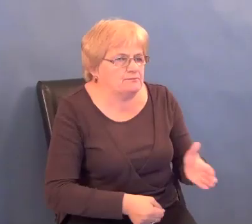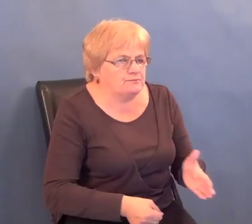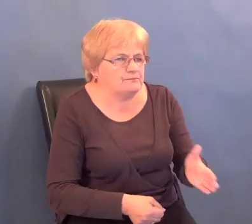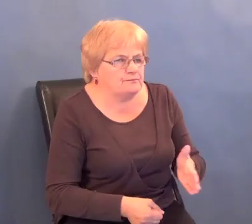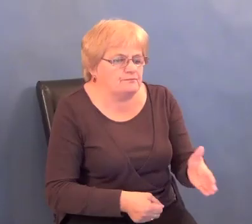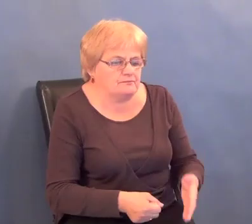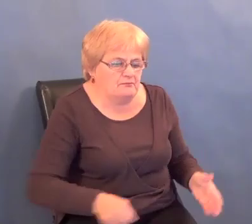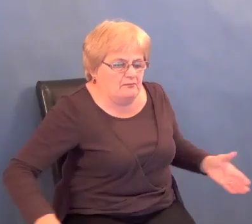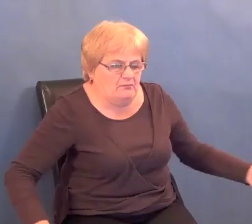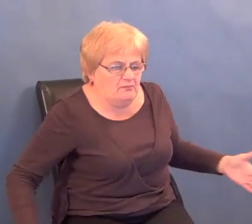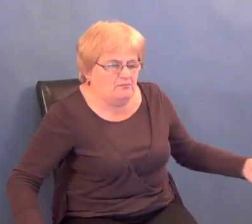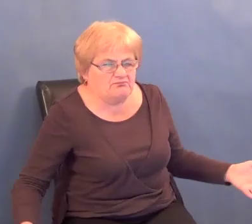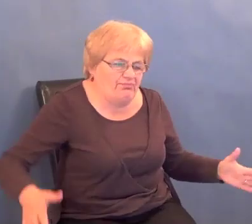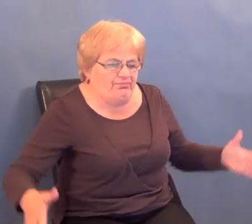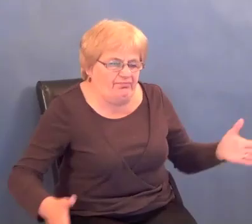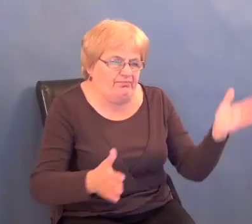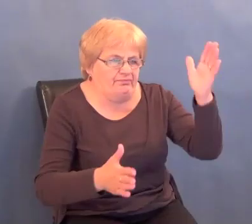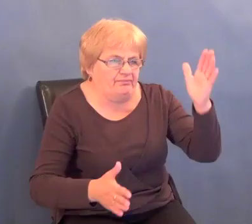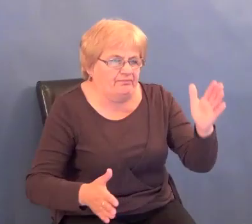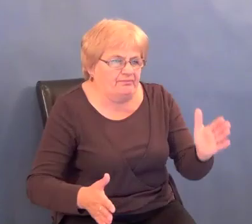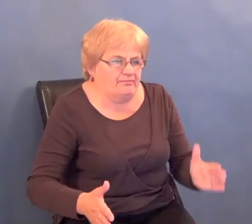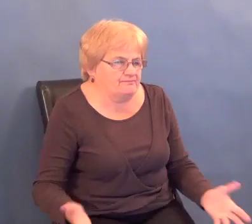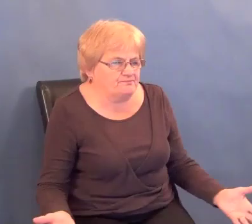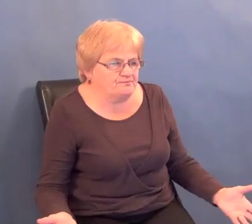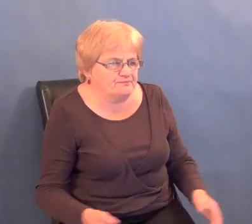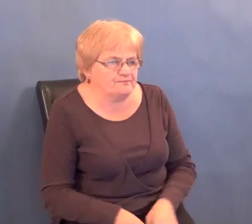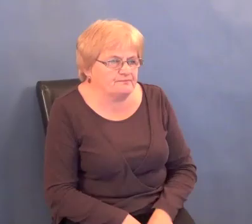Jak sama będę piłować, to wyjdzie krzywo.